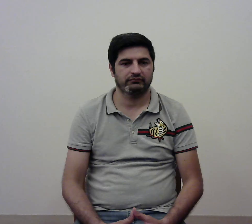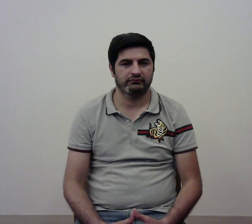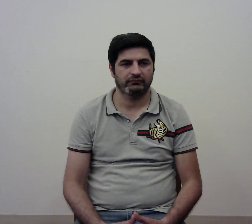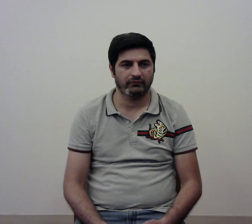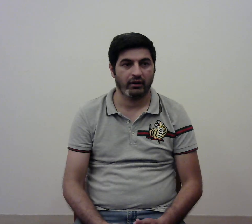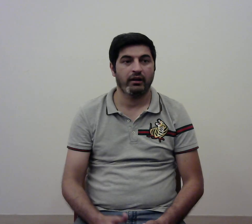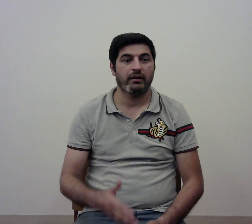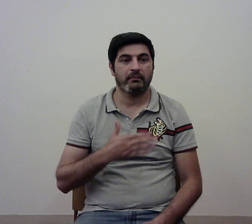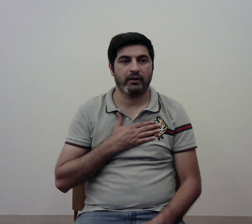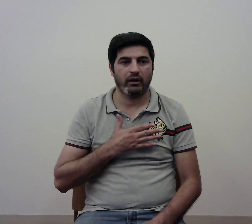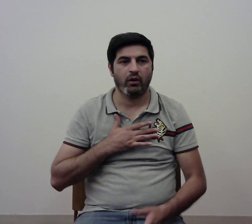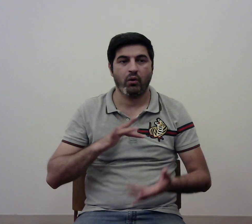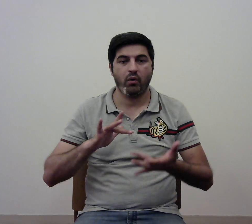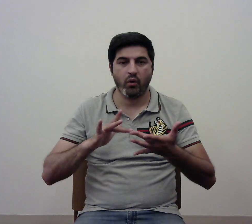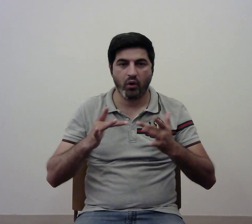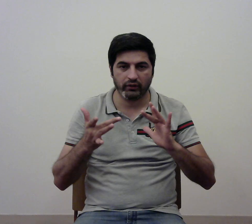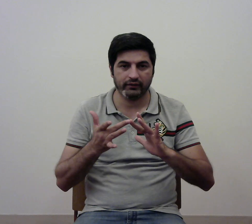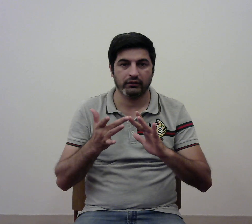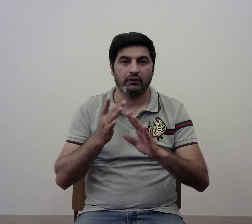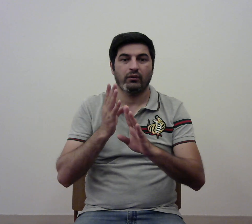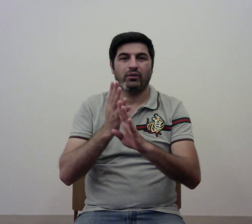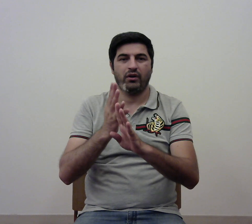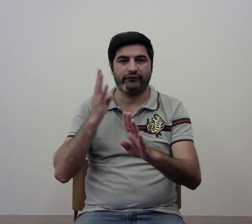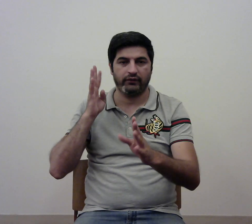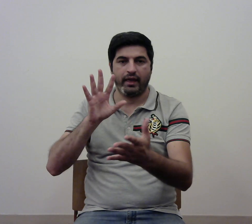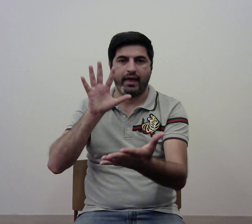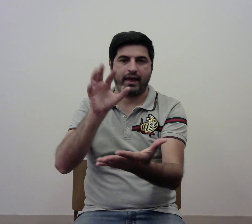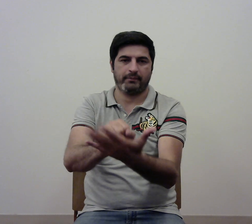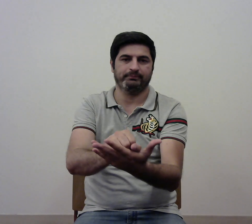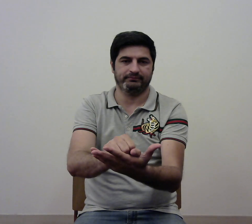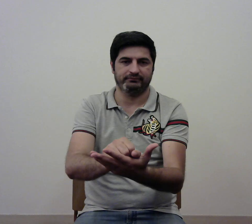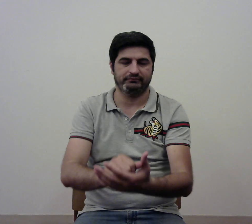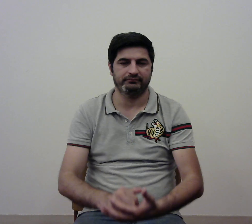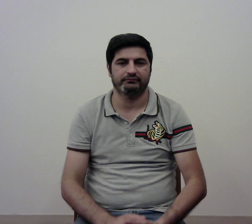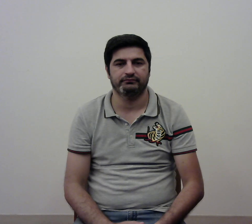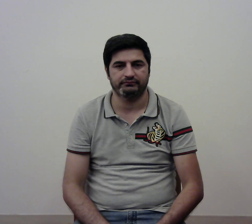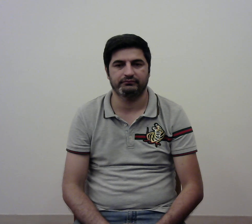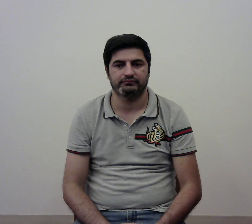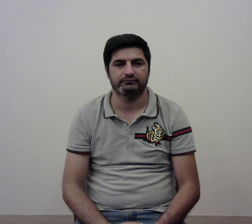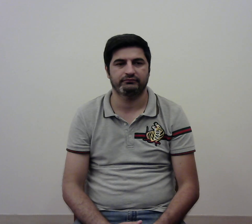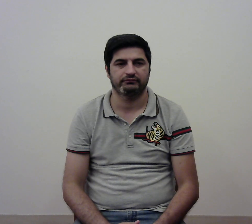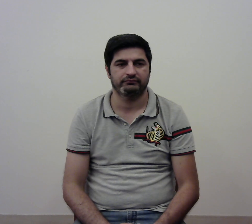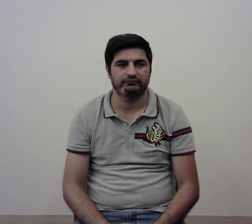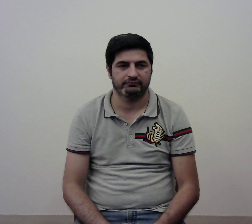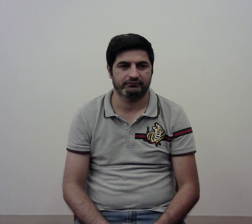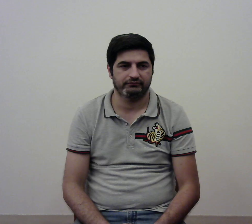Mən onlayn növbə götürmüşəm